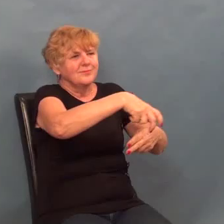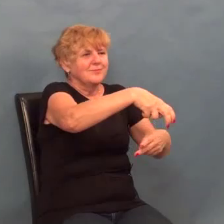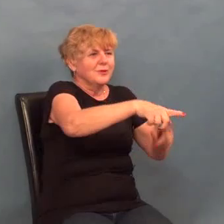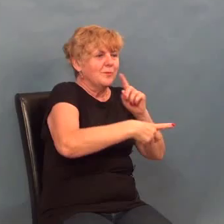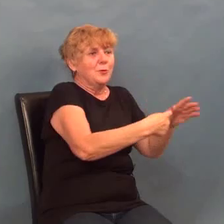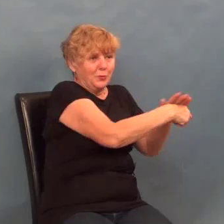Chłopiec ucieka.